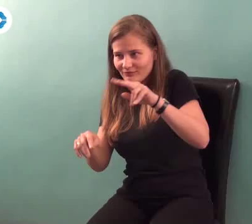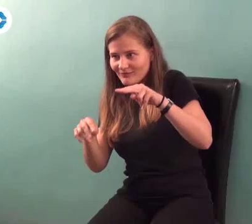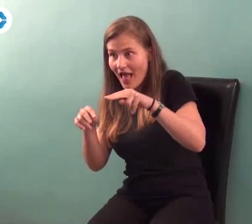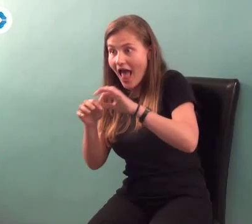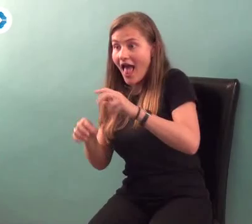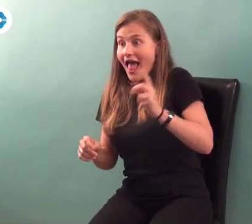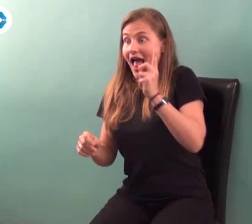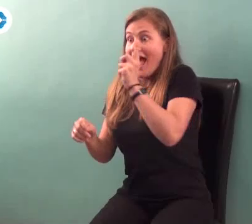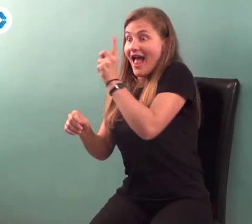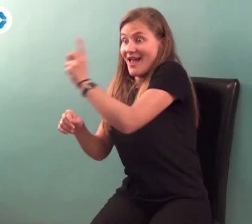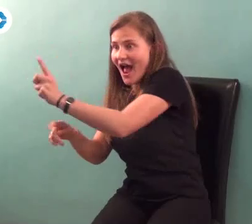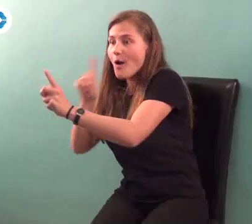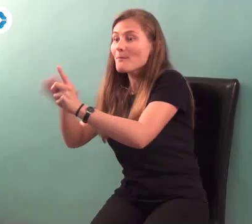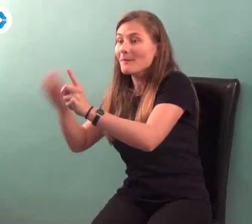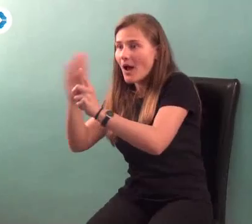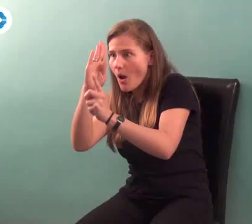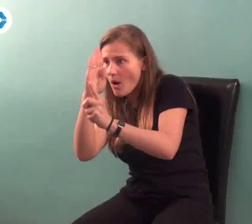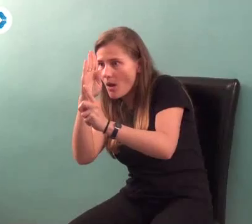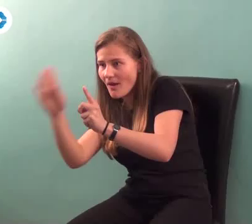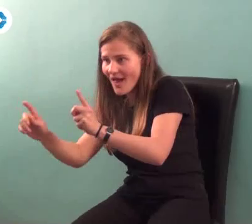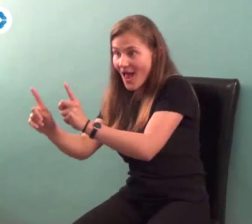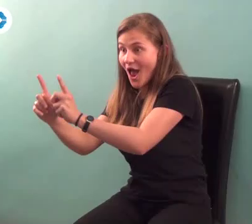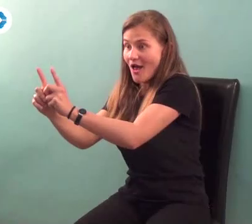Charlie odchodzi i ten mały chłopiec, co po cichu obserwował sytuację, dołącza się do niego.